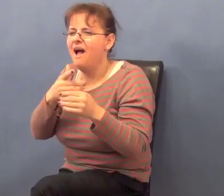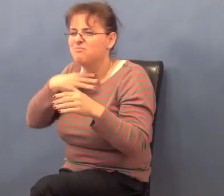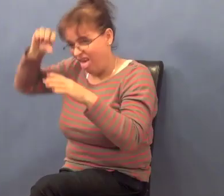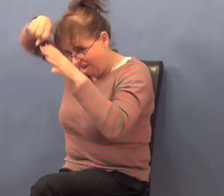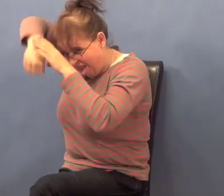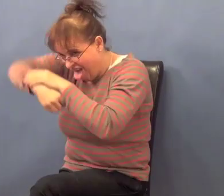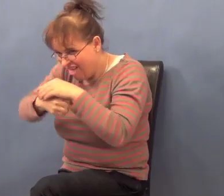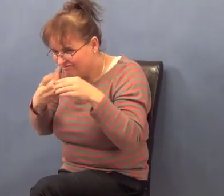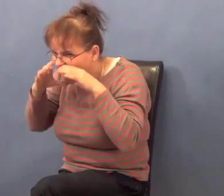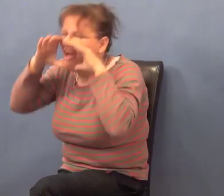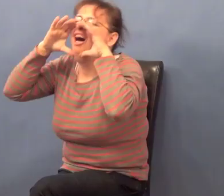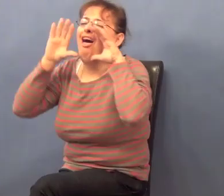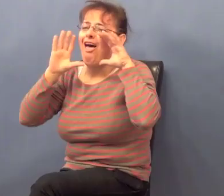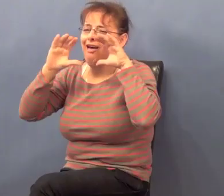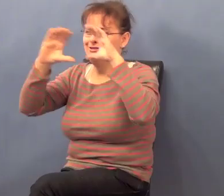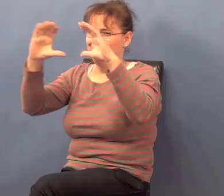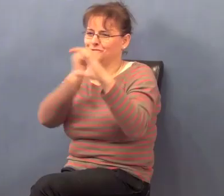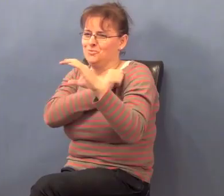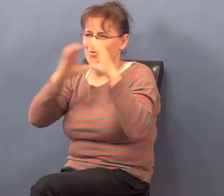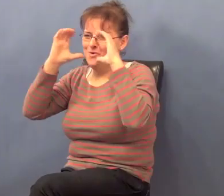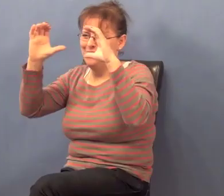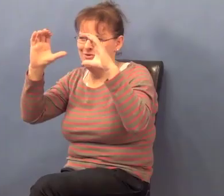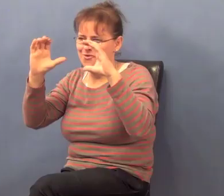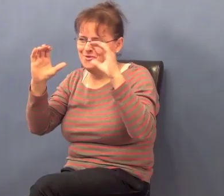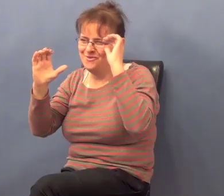Pies wkłada pysk do słoja.